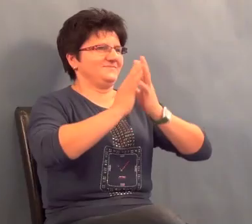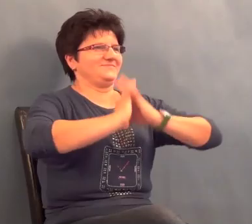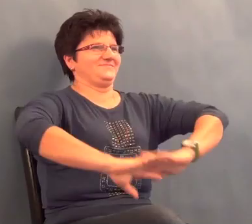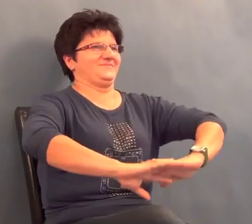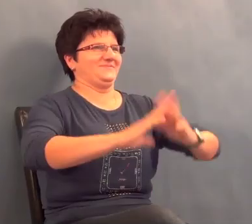Już.